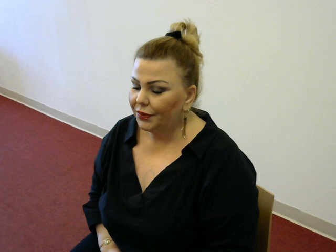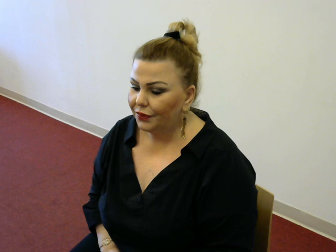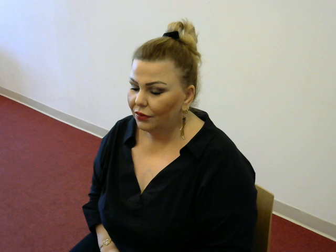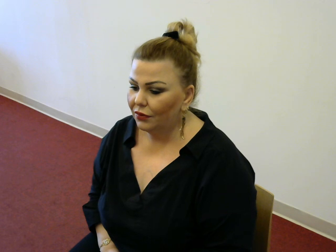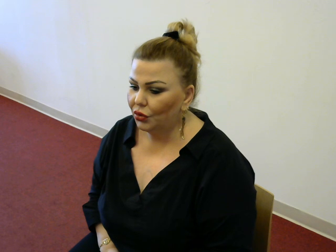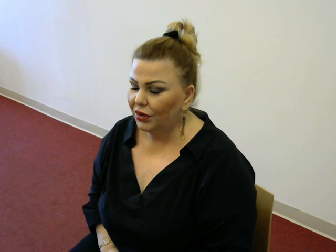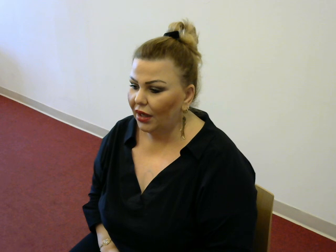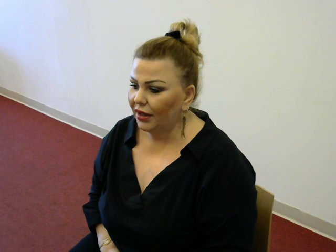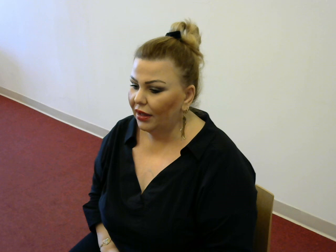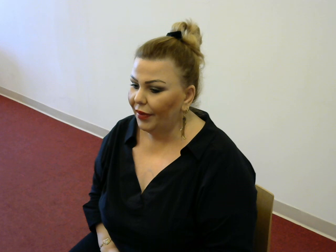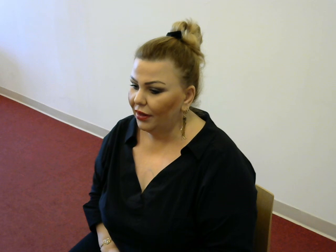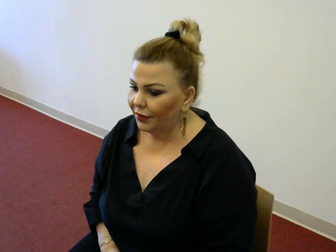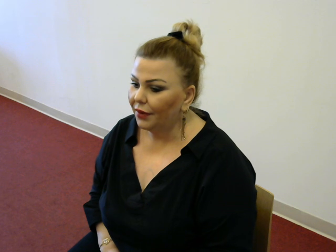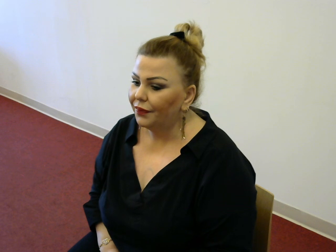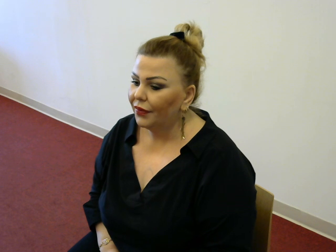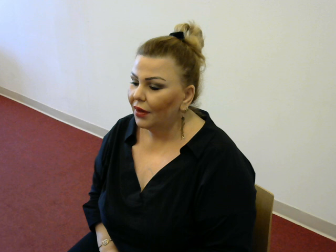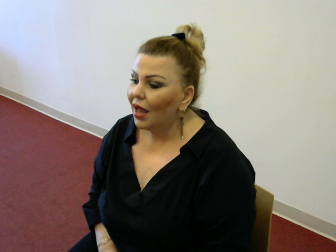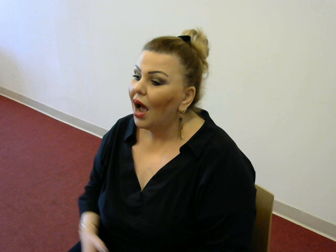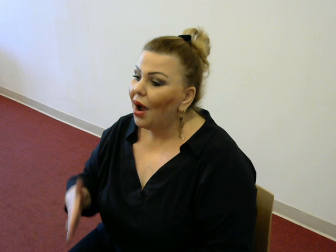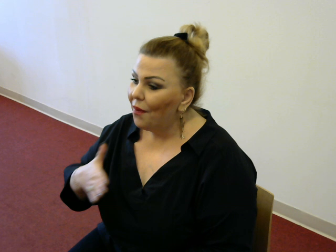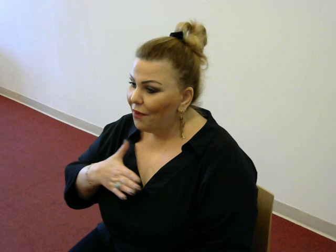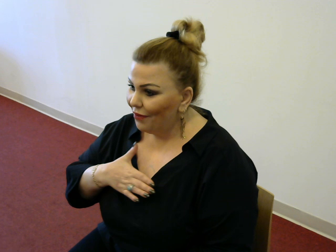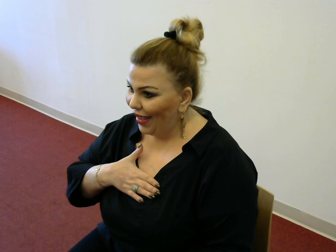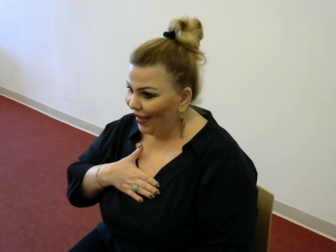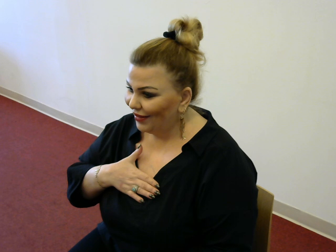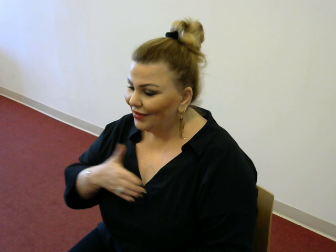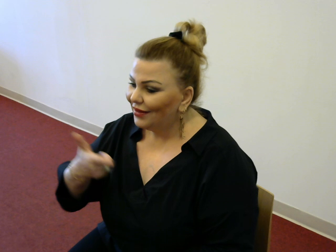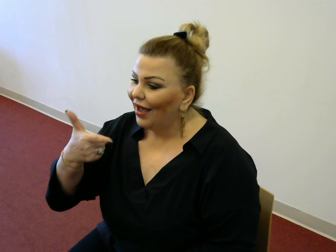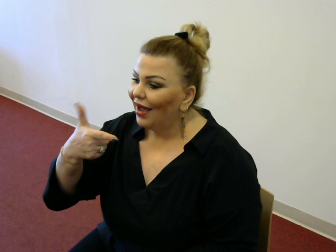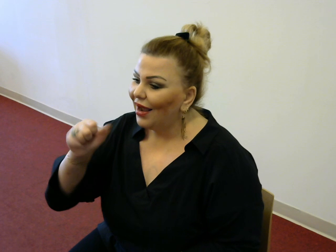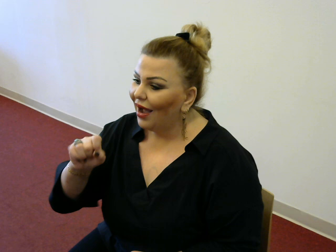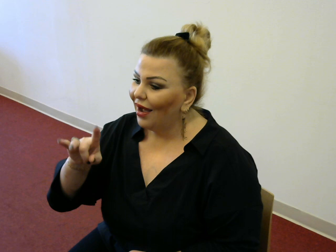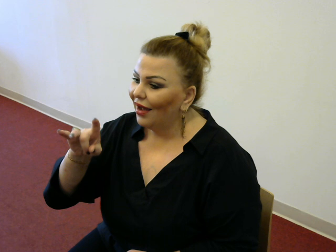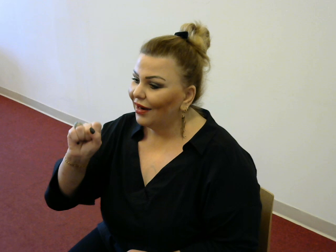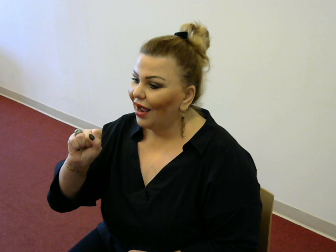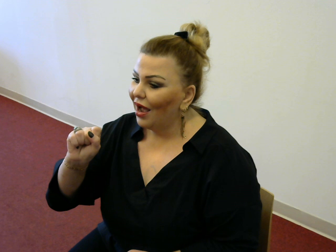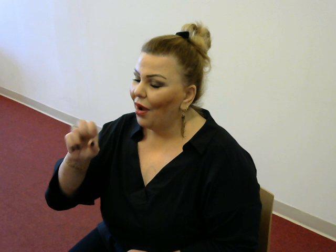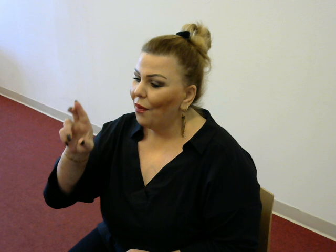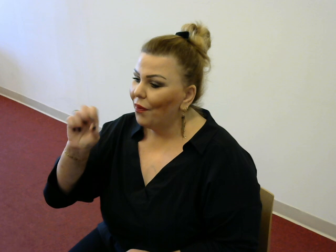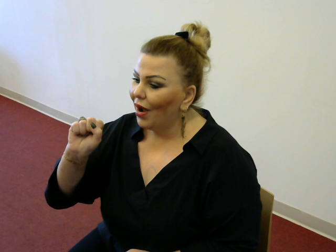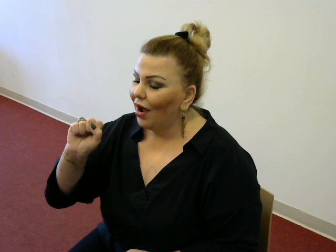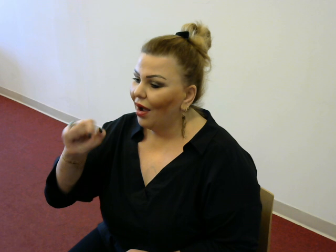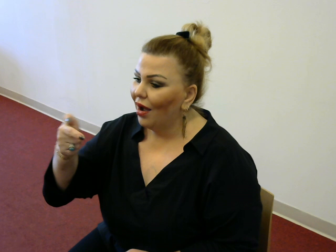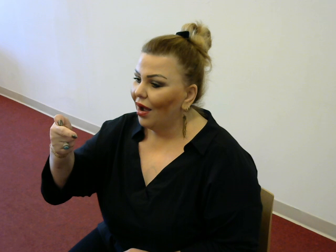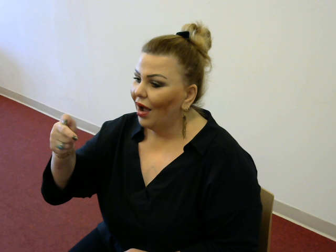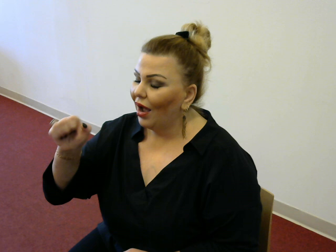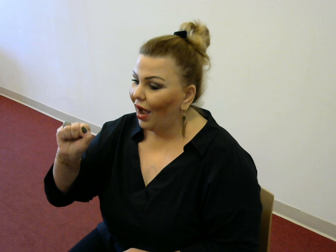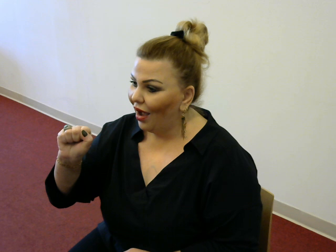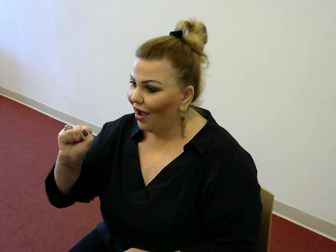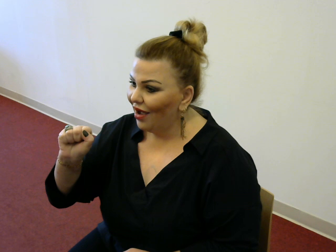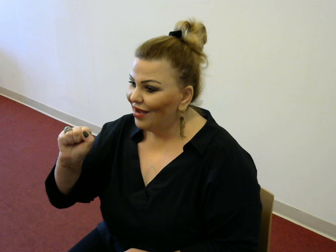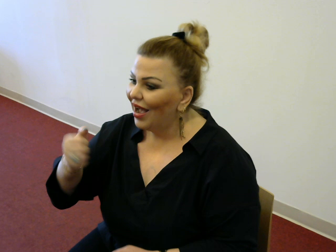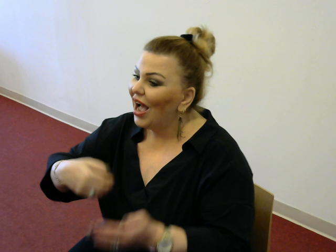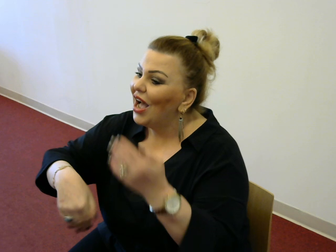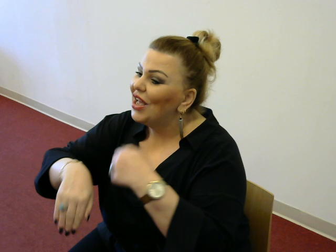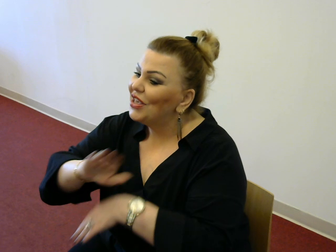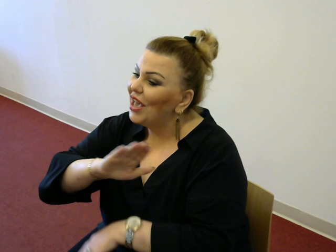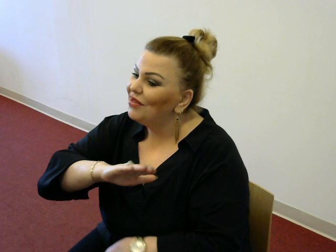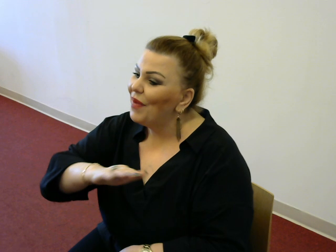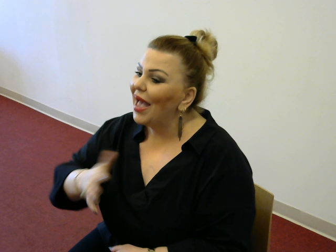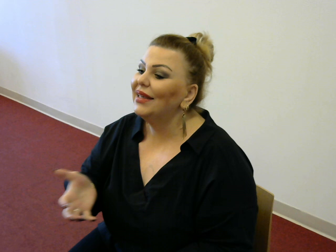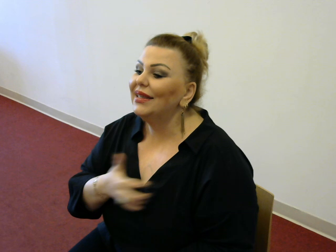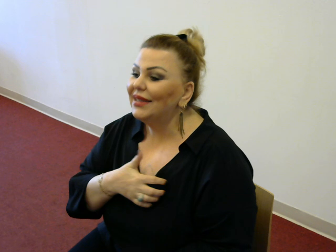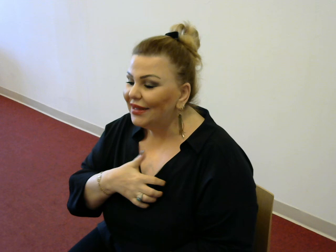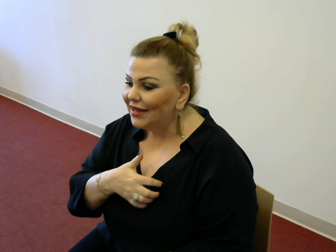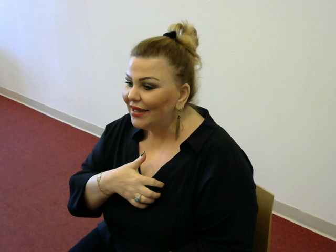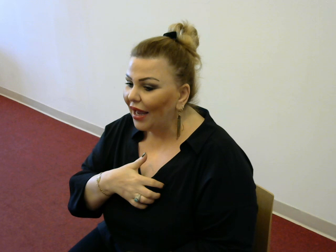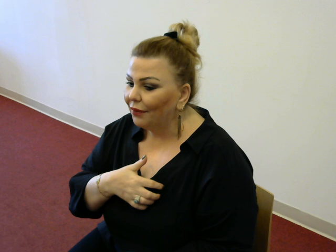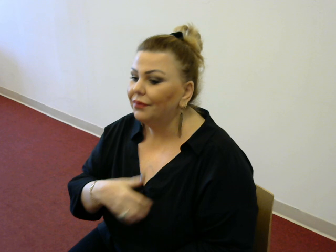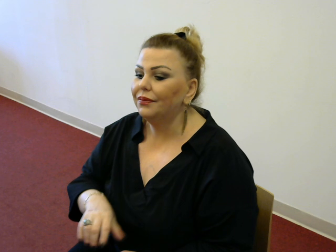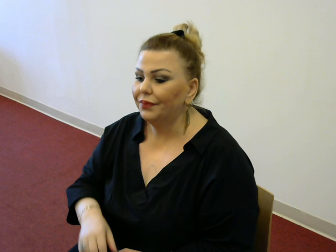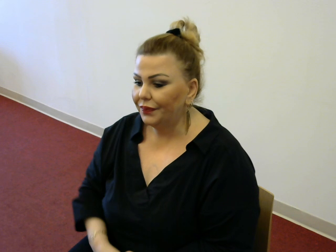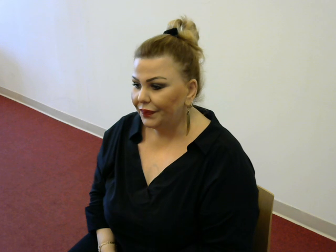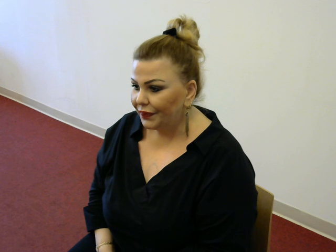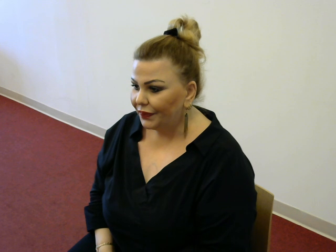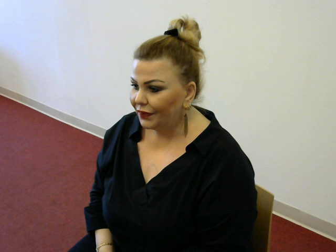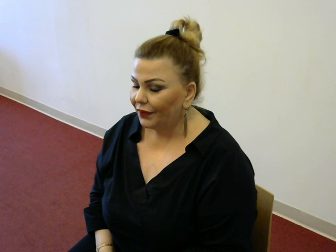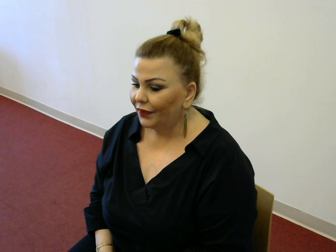Mən Qarabağa getmək istəyirəm